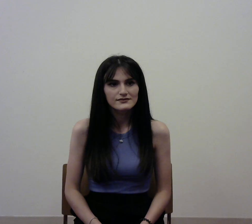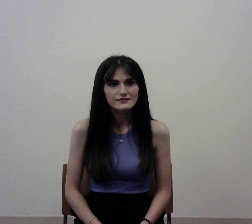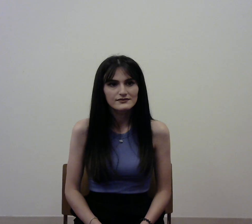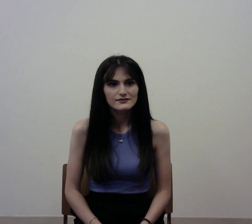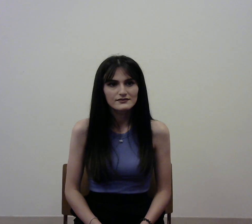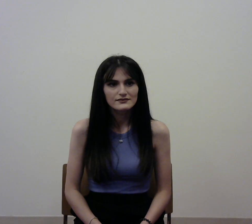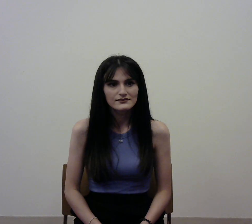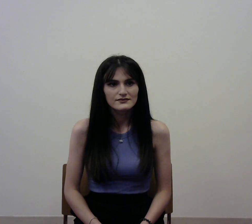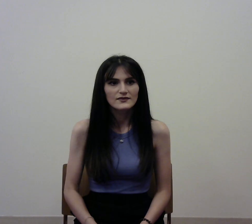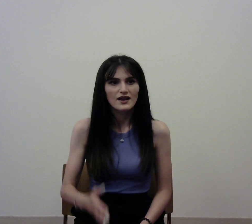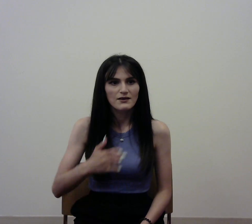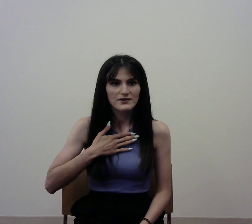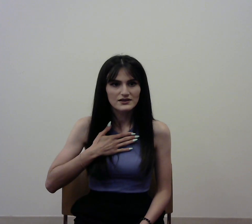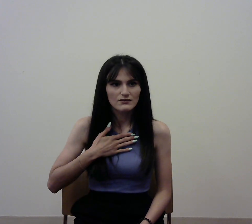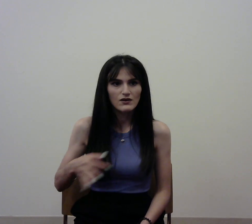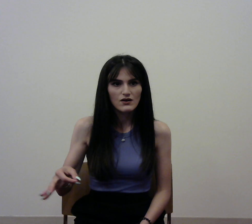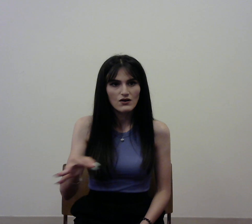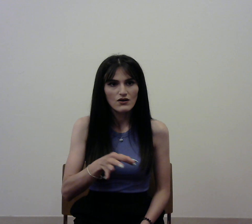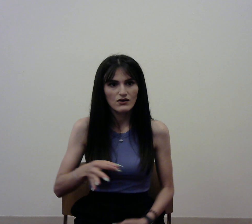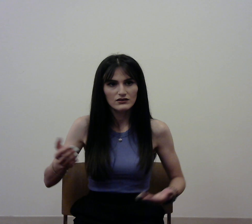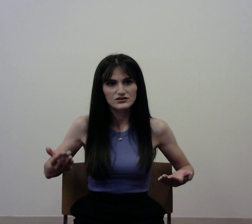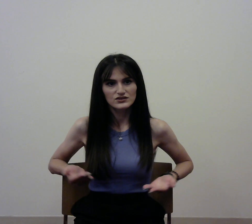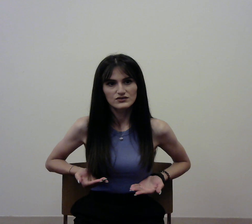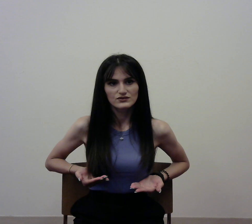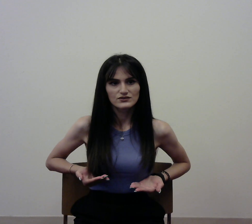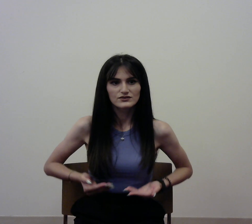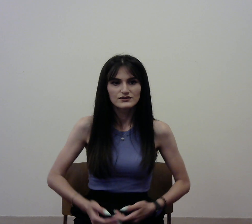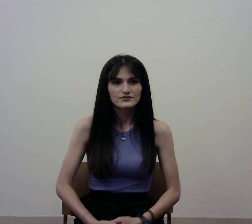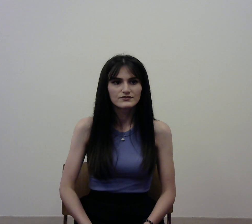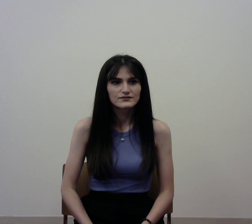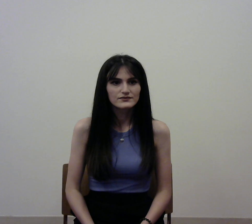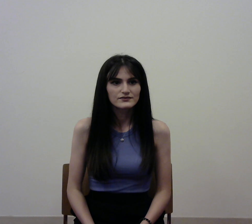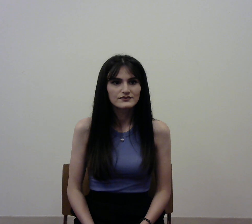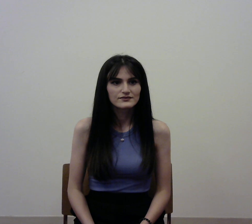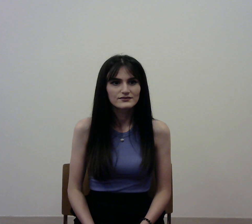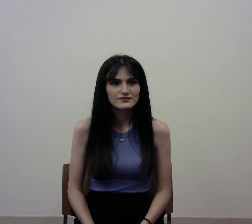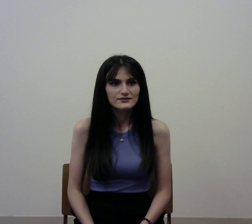Mən rayonda yaşayıram